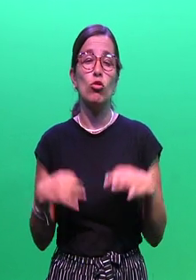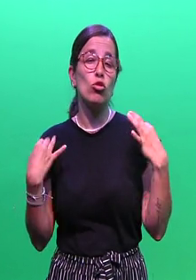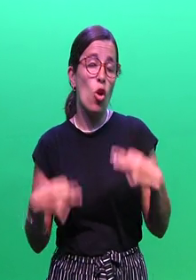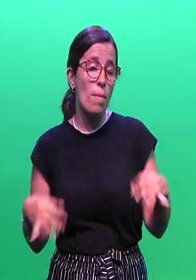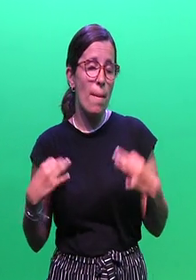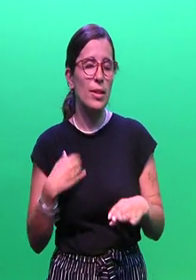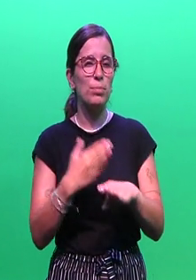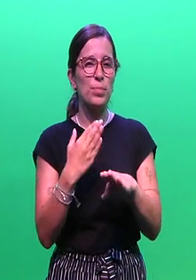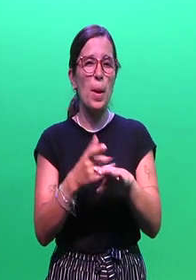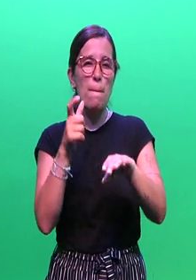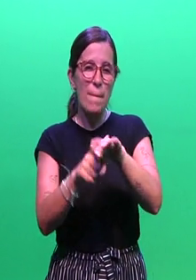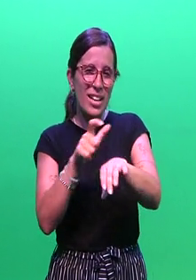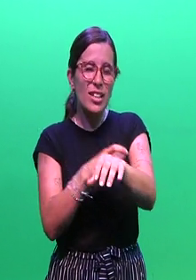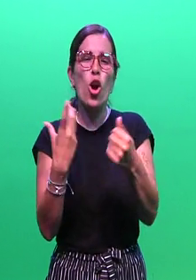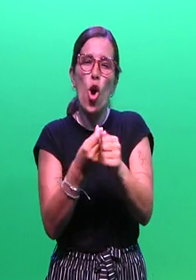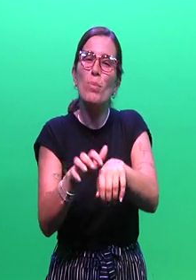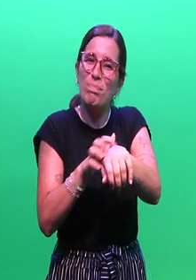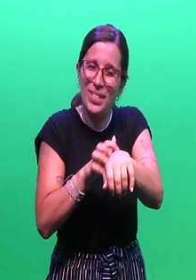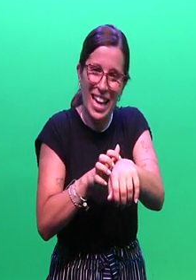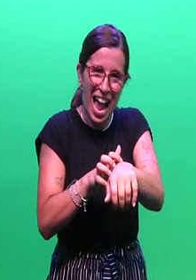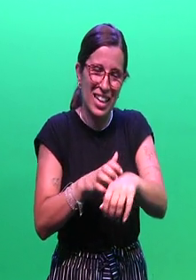Normalment, sempre em surten taques i em piquen.